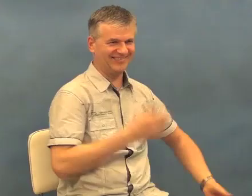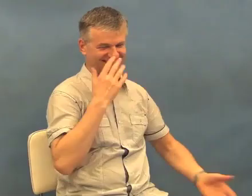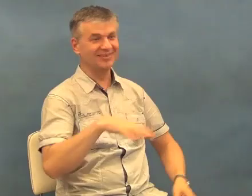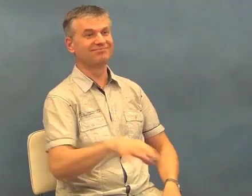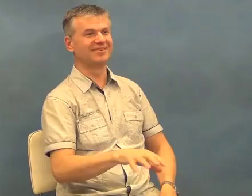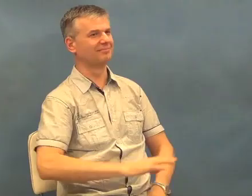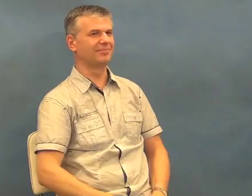Nie wolno kraść.